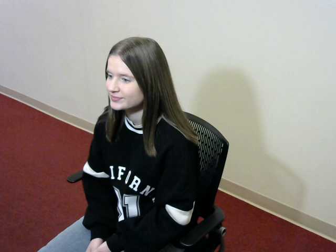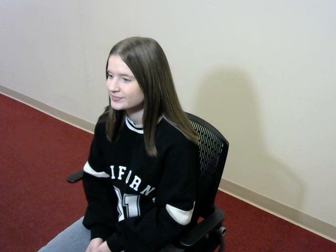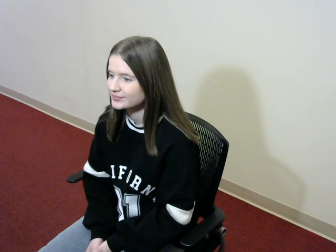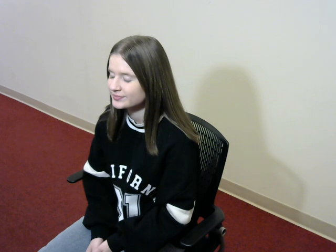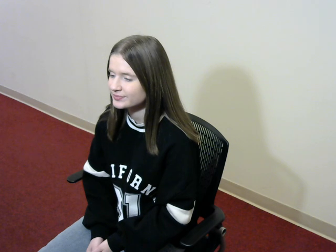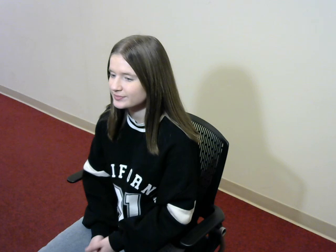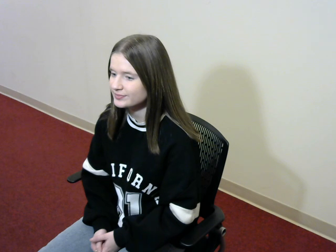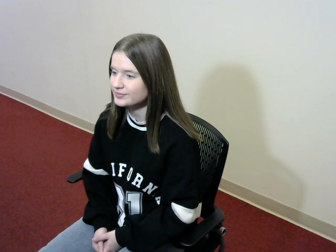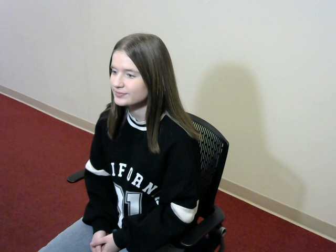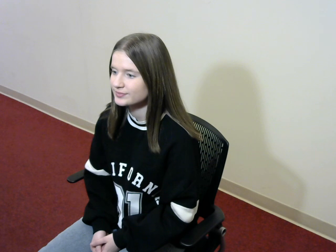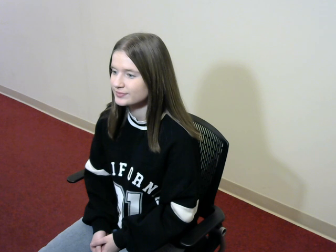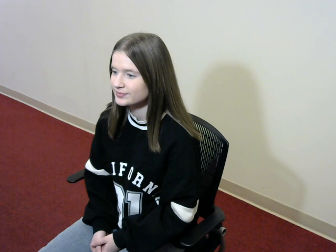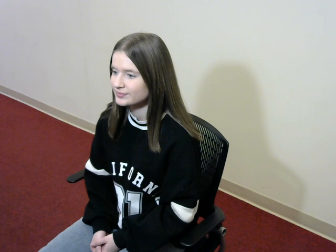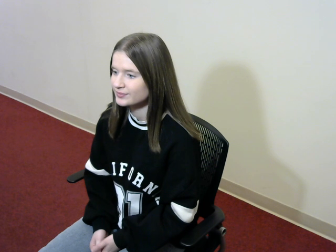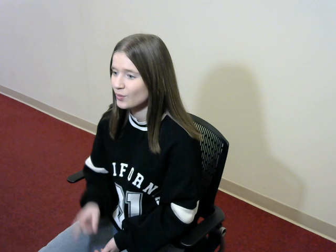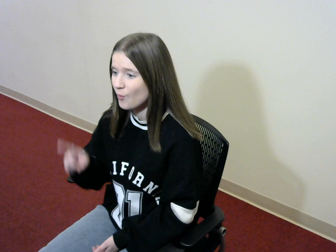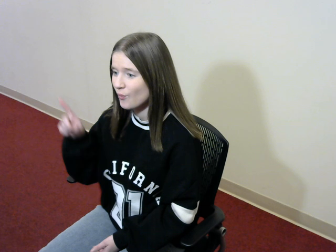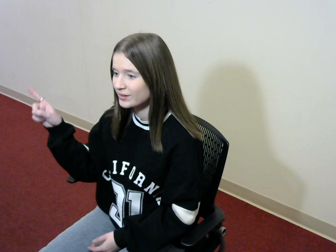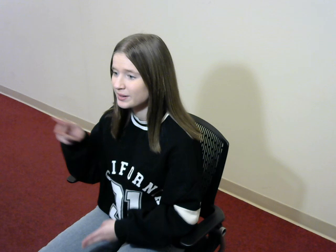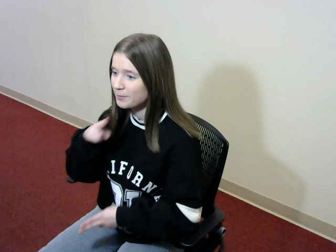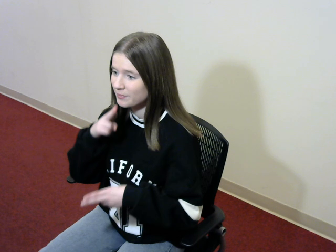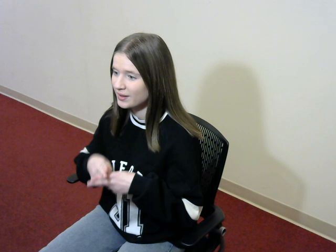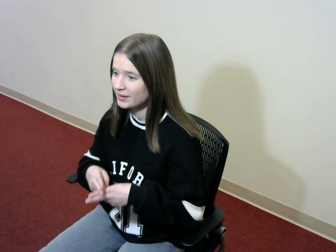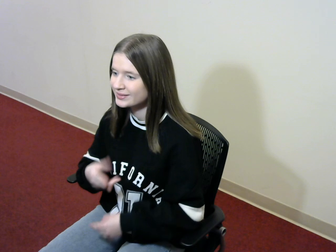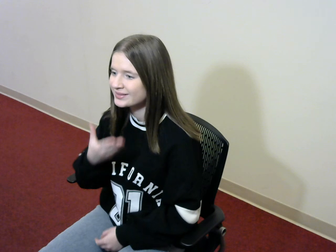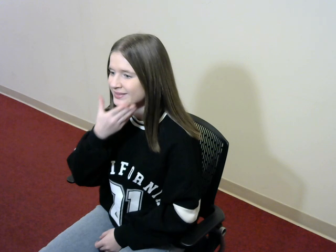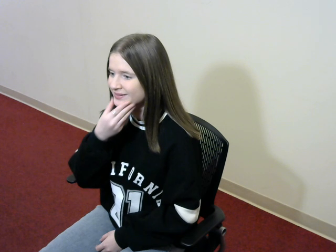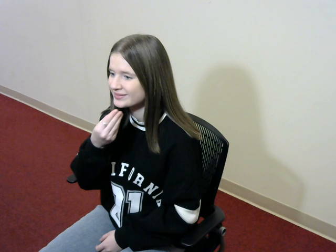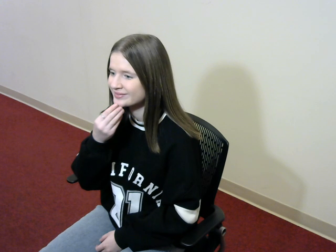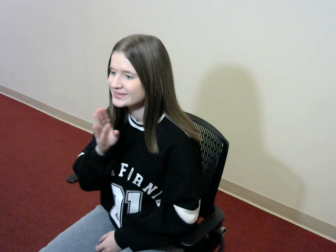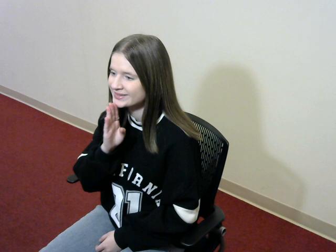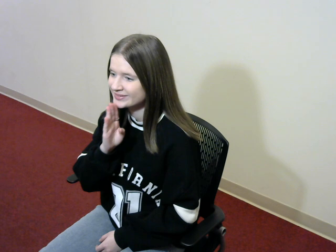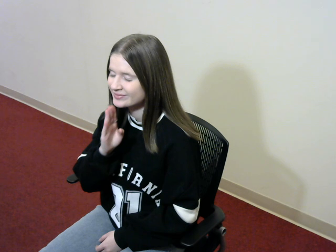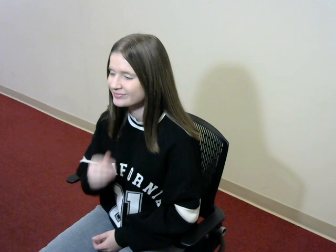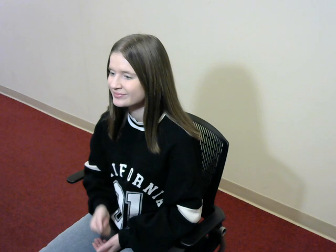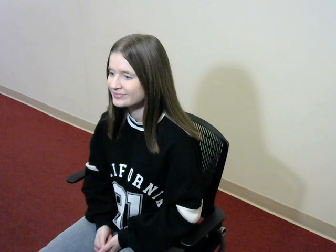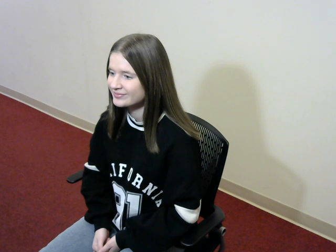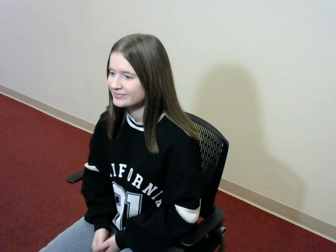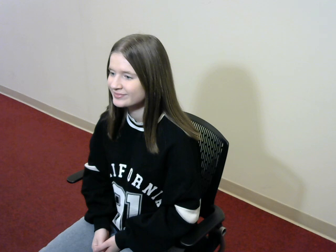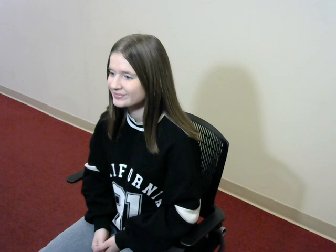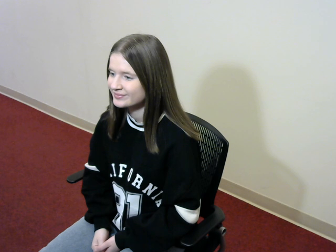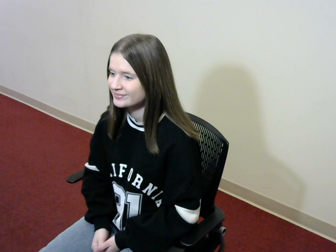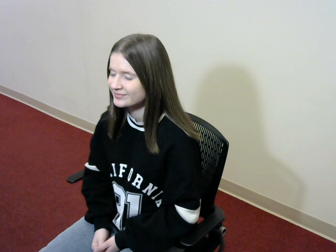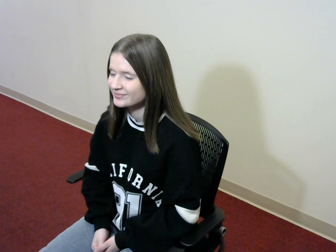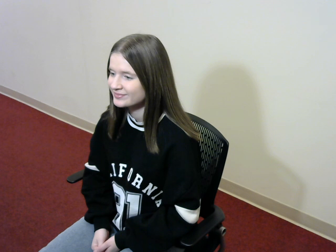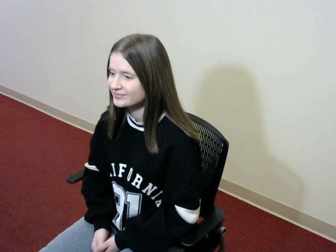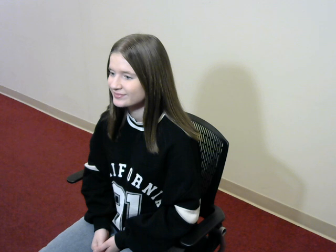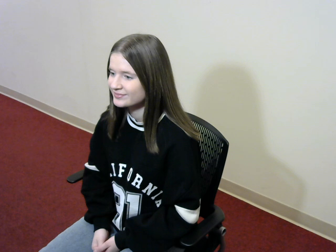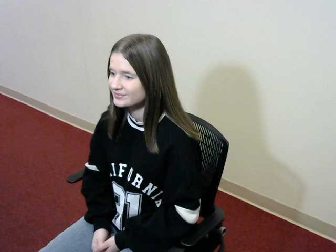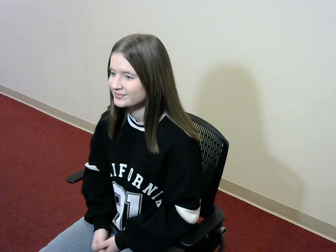Onun bacısı gözəl qızdır